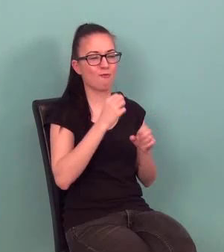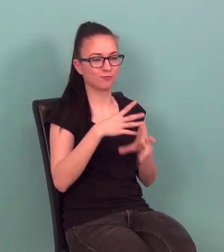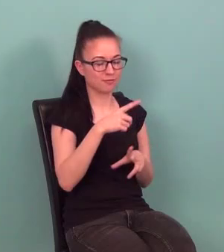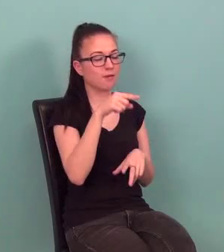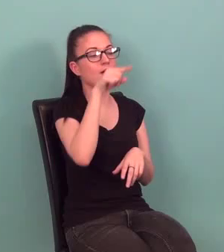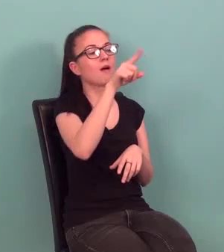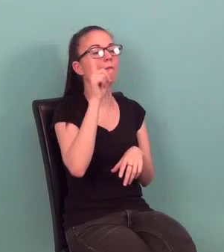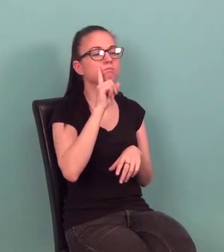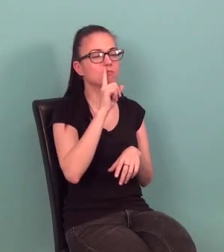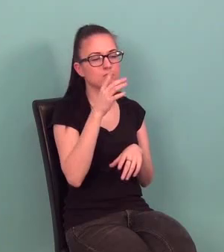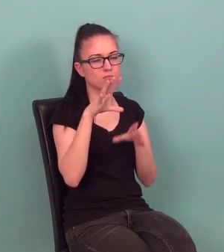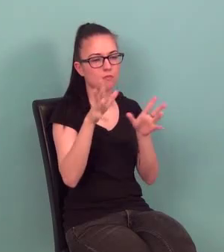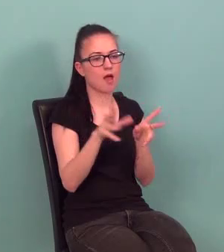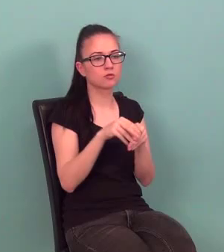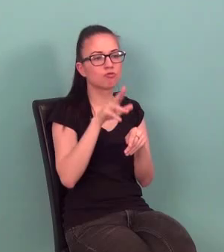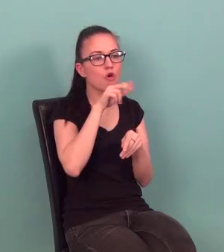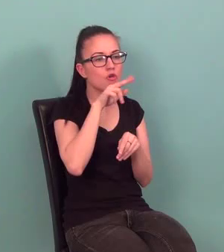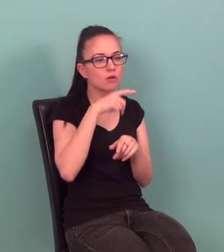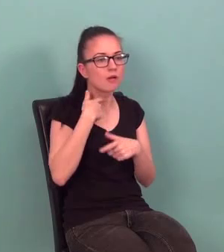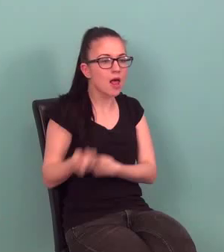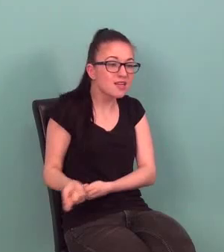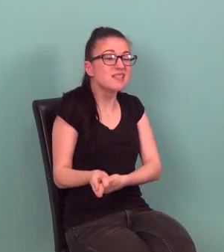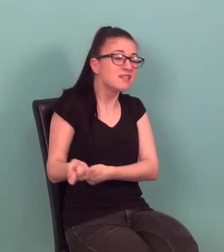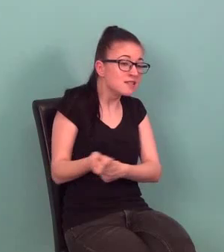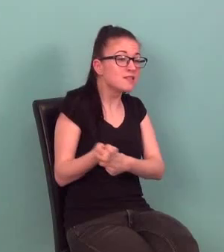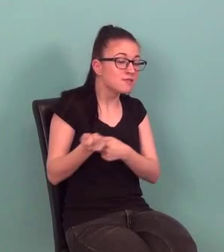Nadchodzi mężczyzna razem z kozą, którą ciągnie na sznurku.